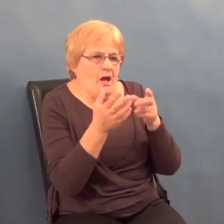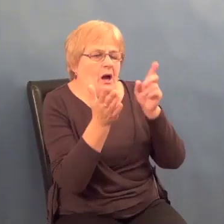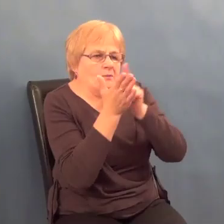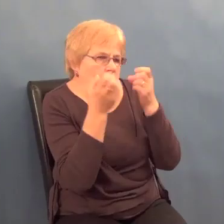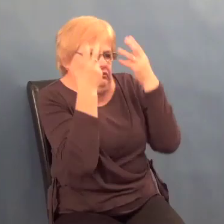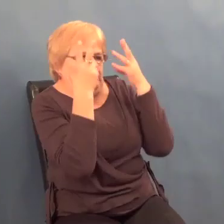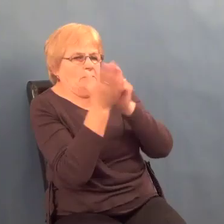Mysz jest zaskoczona.